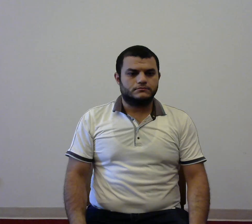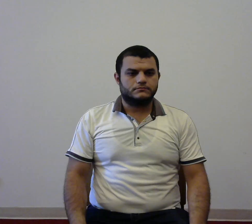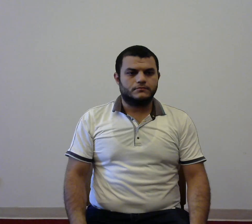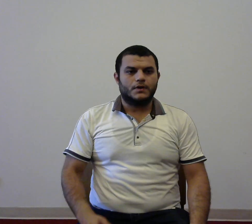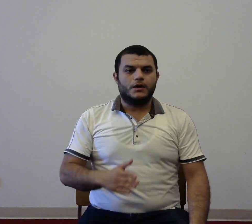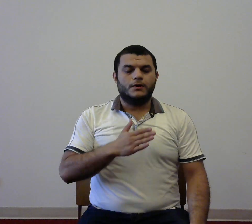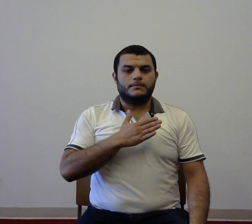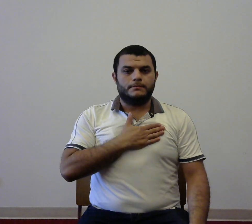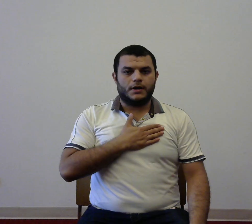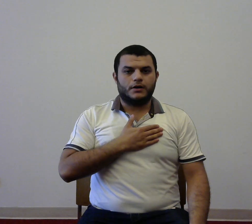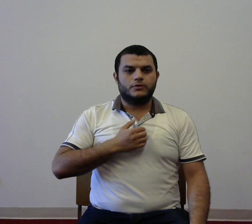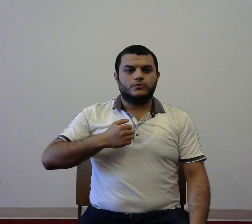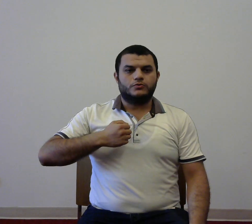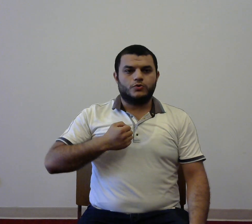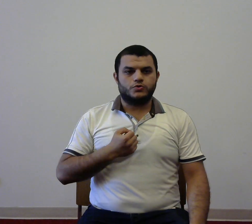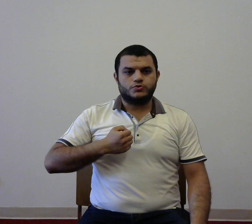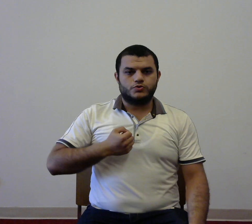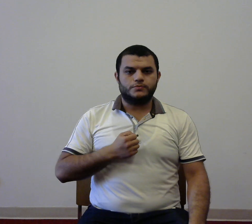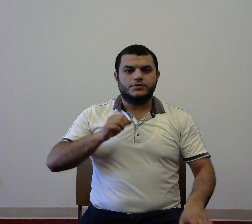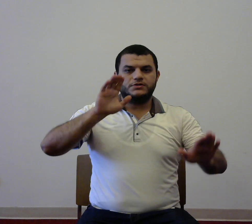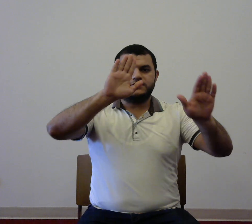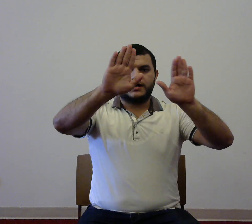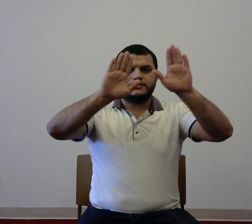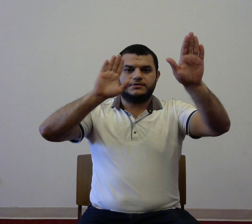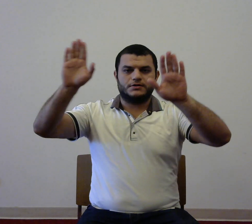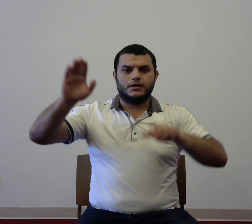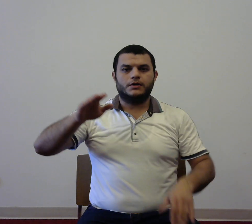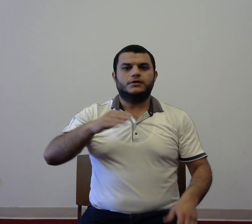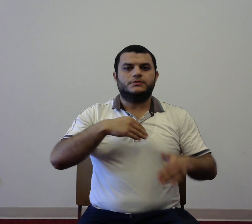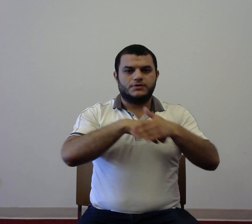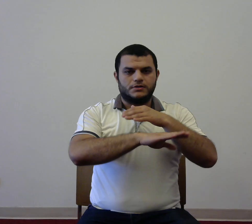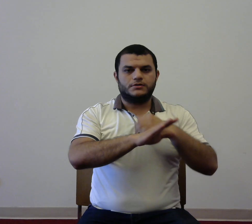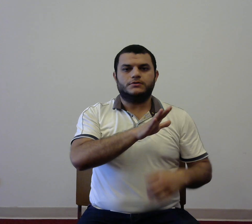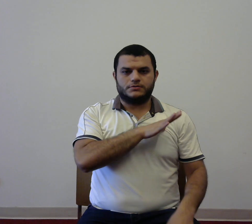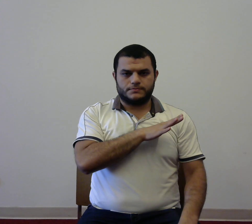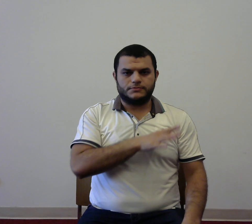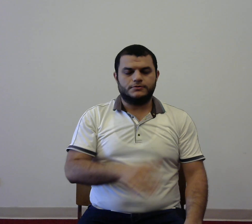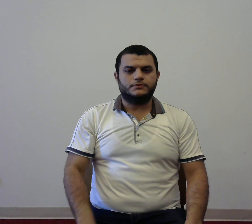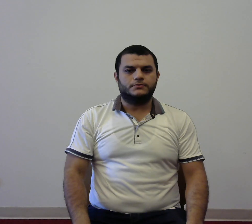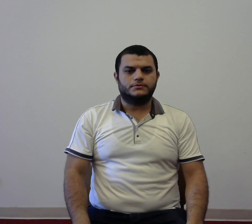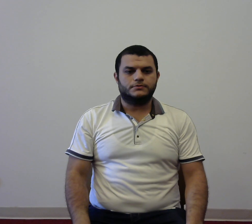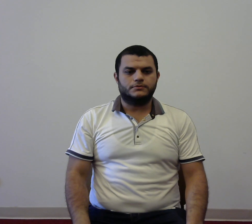Mənim dostumla sərgiyə getmişdim